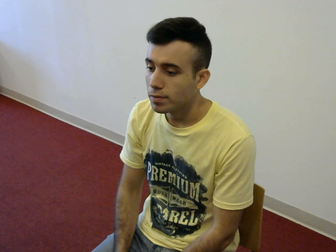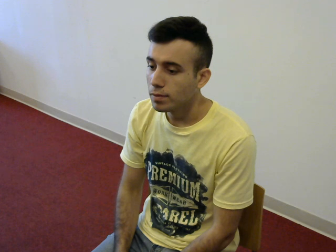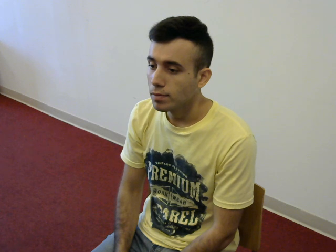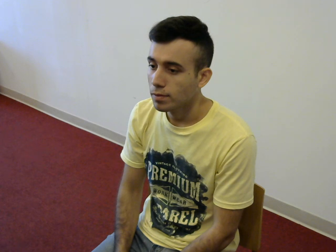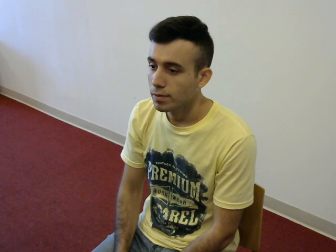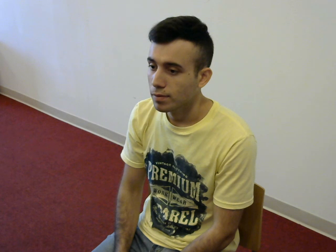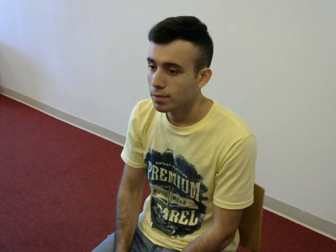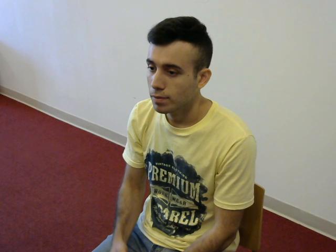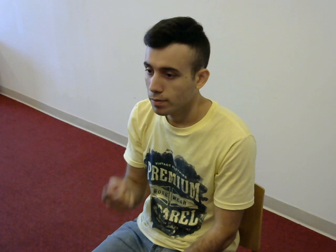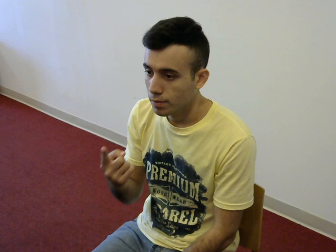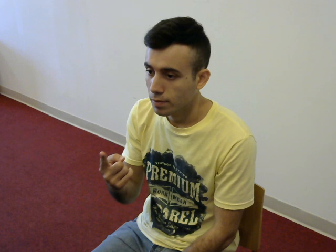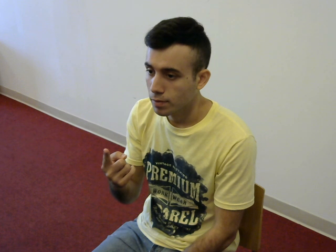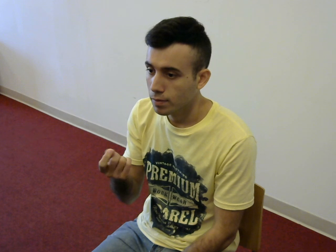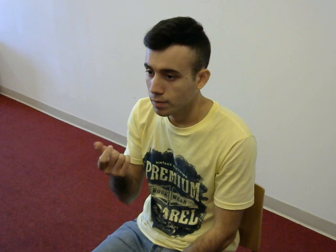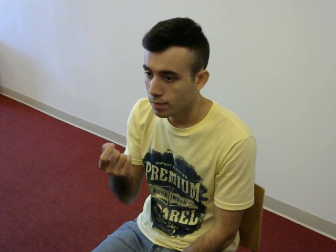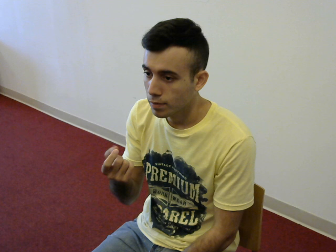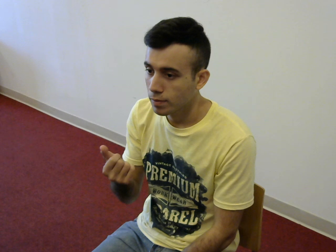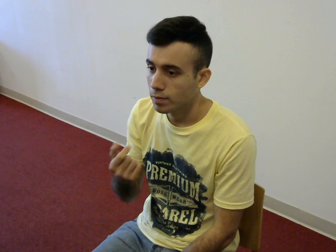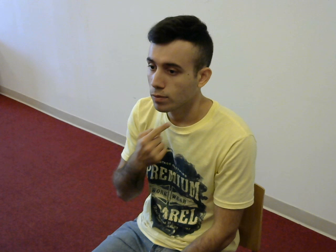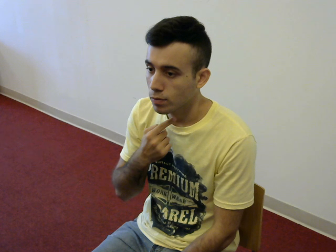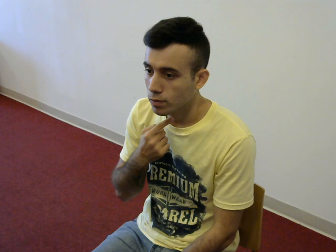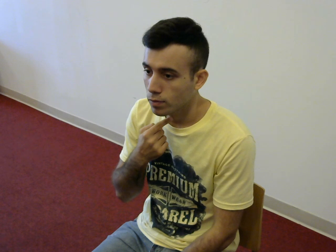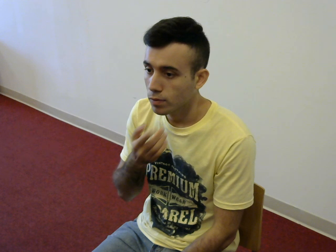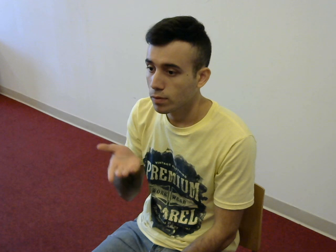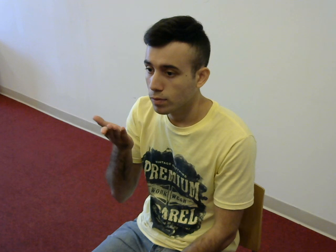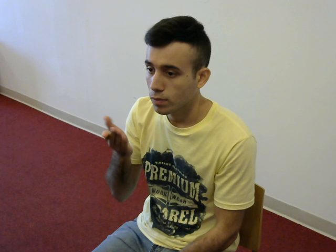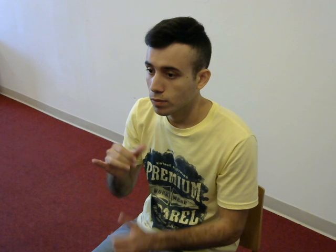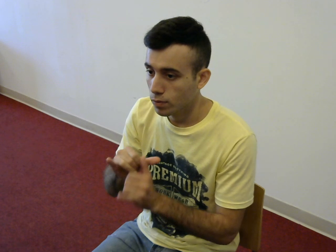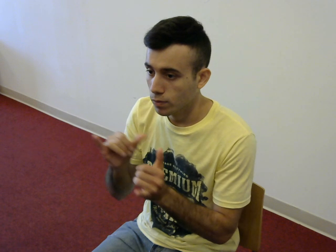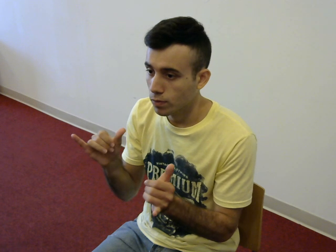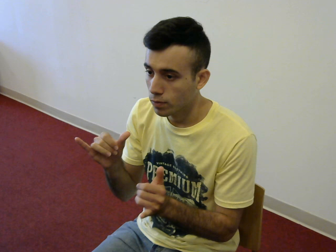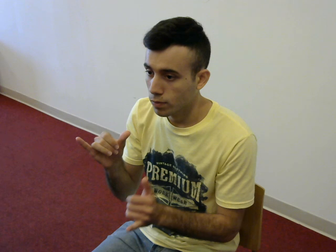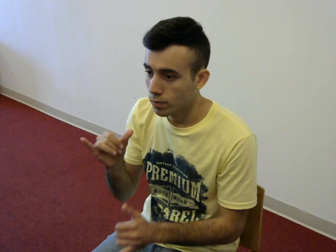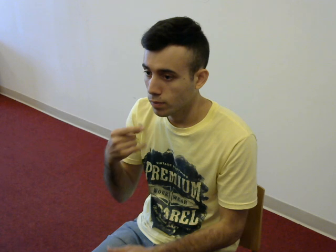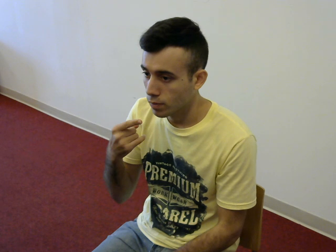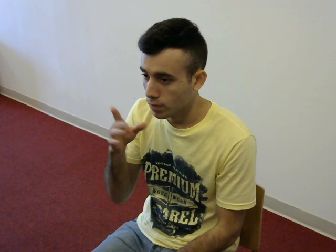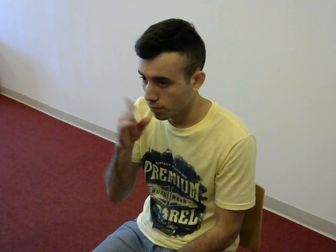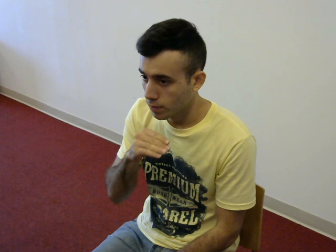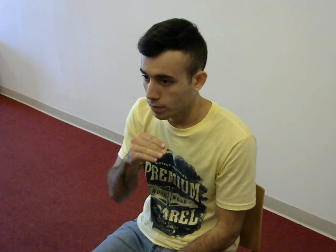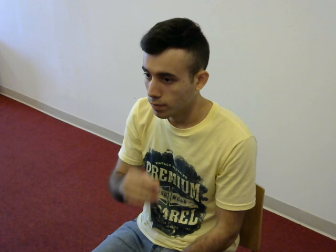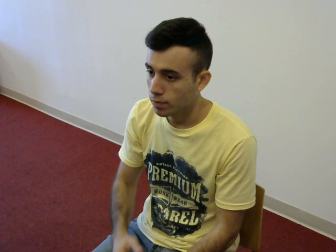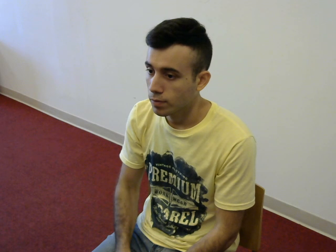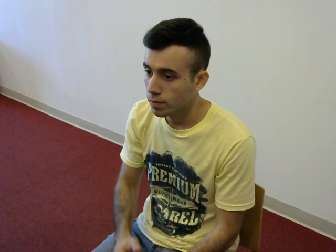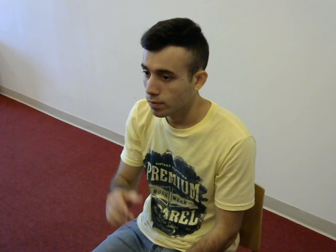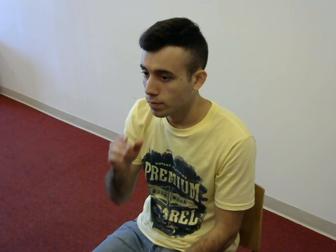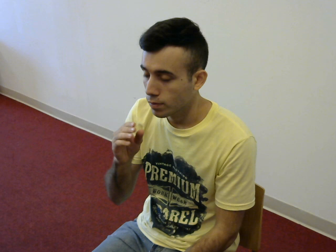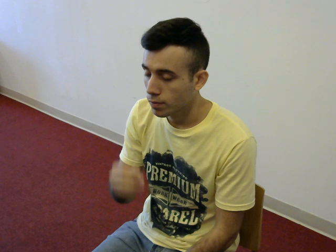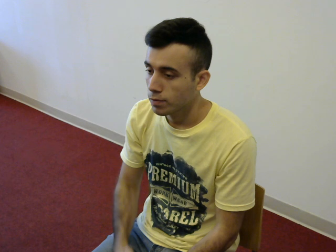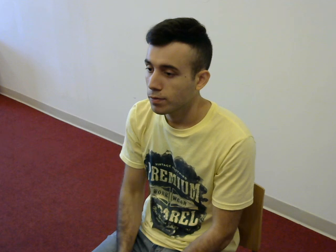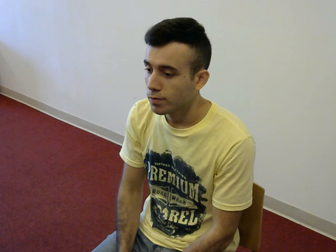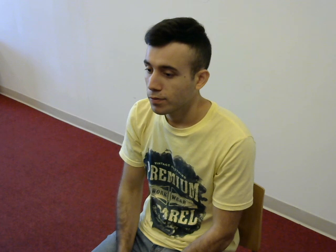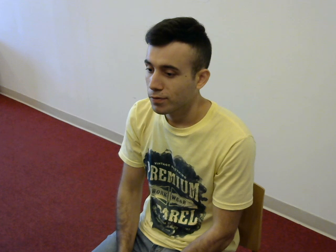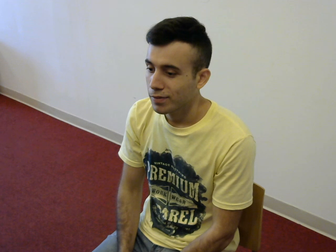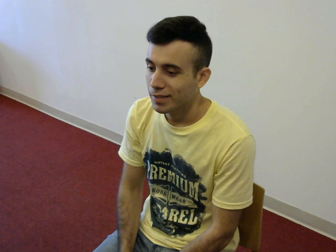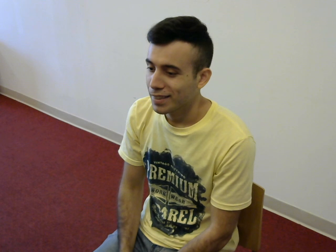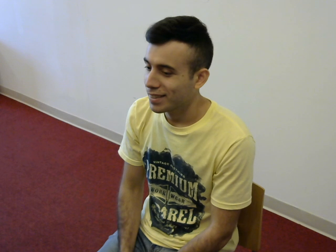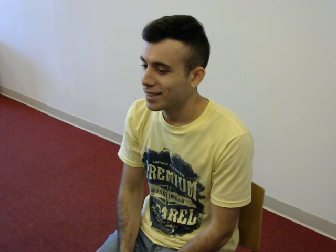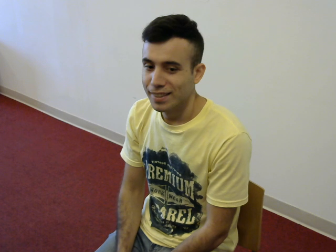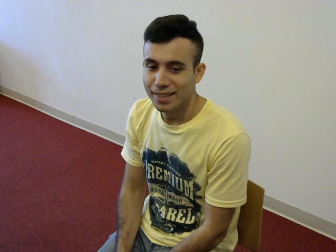Bir az ucadan deyə bilərsinizmi?